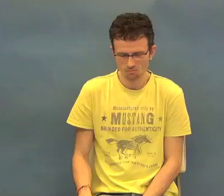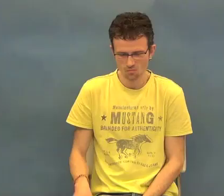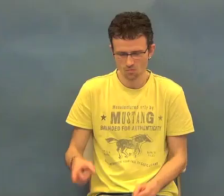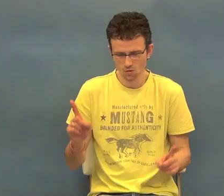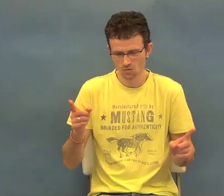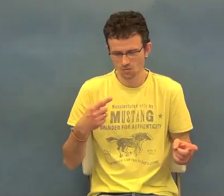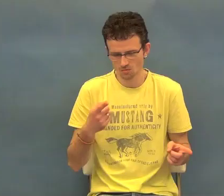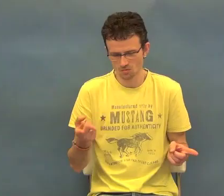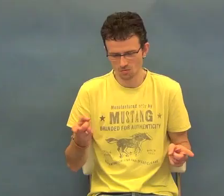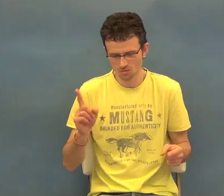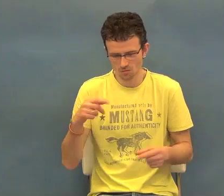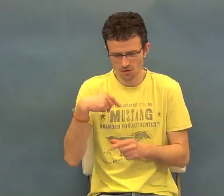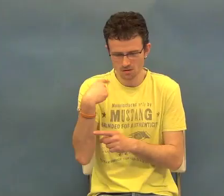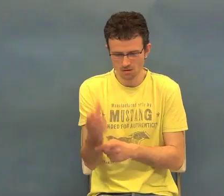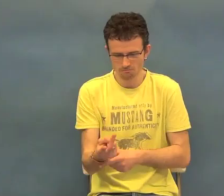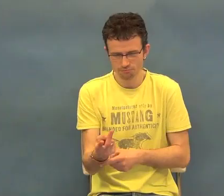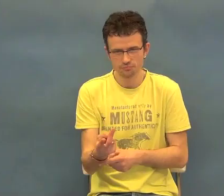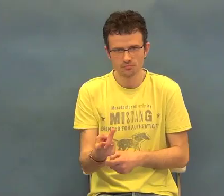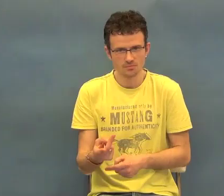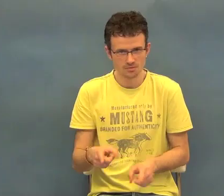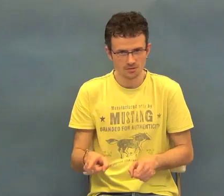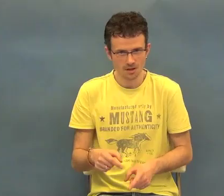Znak mówi, że trzeba uważać, żeby się nie przewrócić do góry nogami.